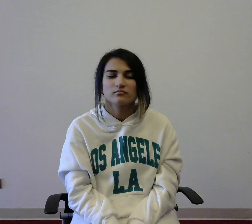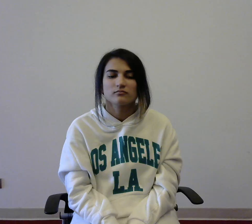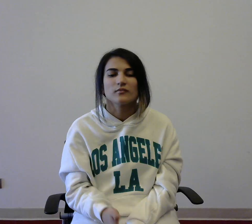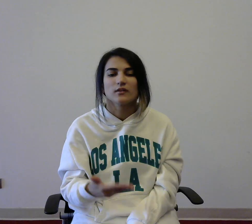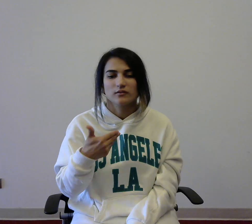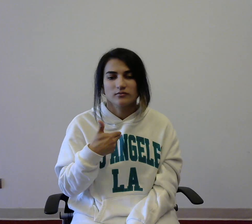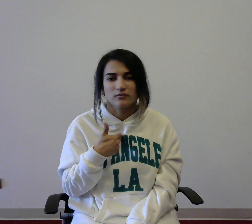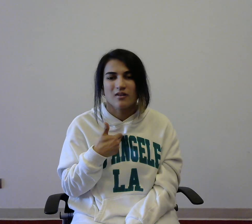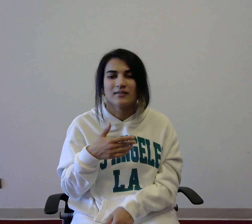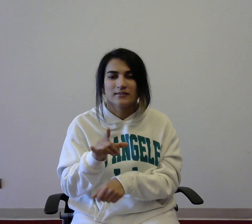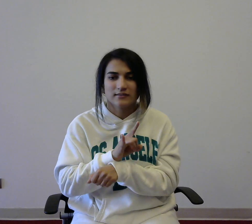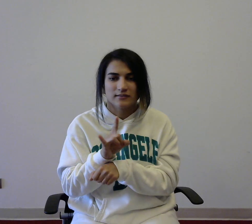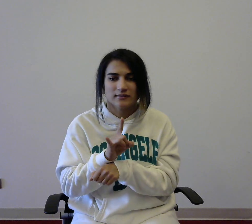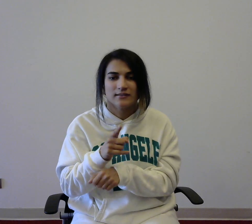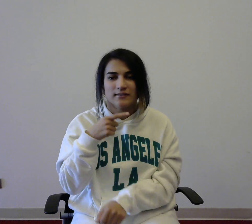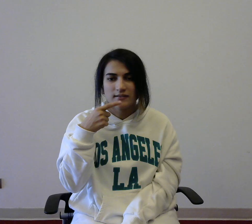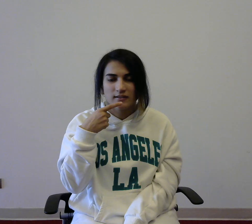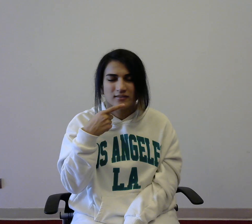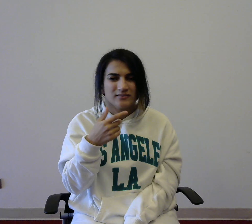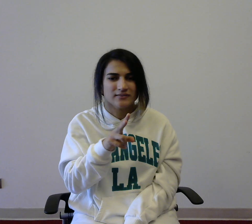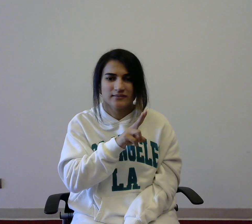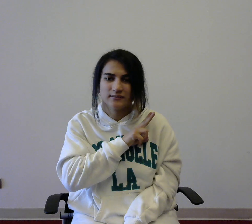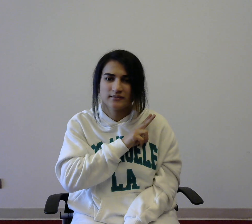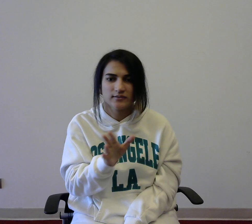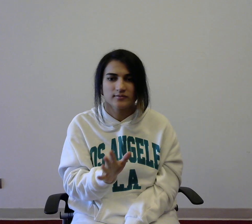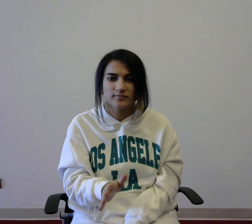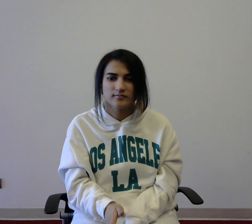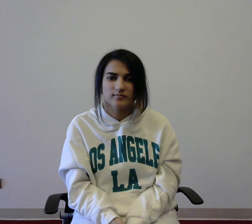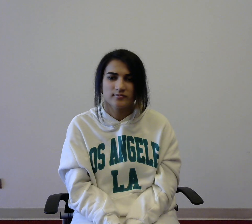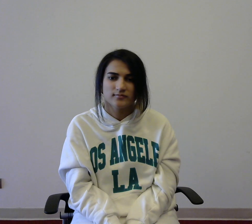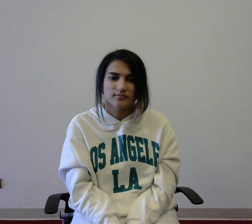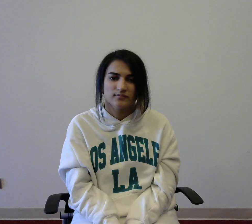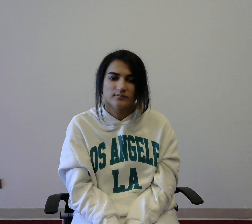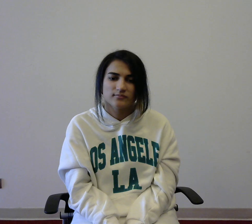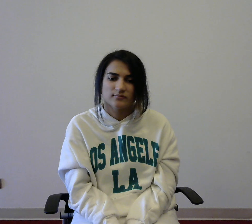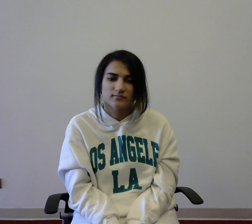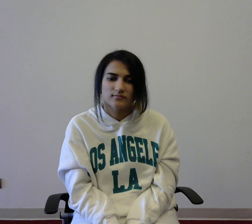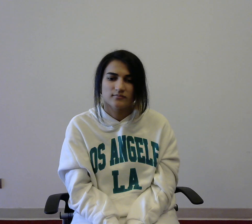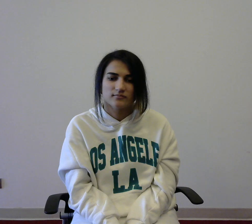Mən yalan danışmağı sevmirəm